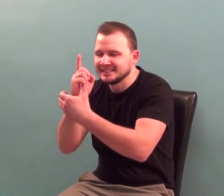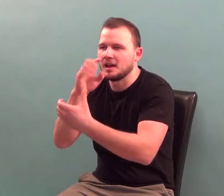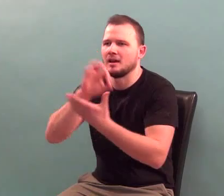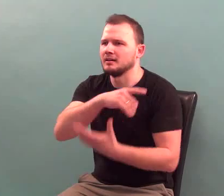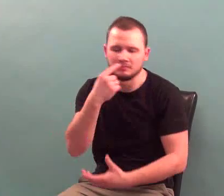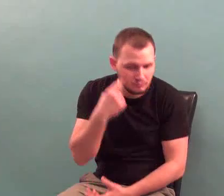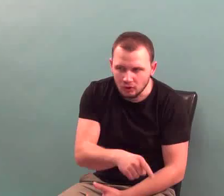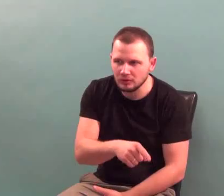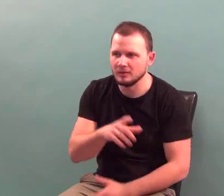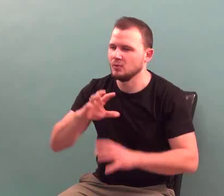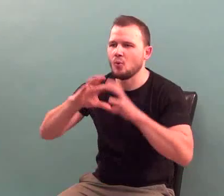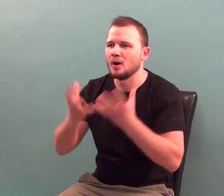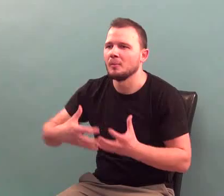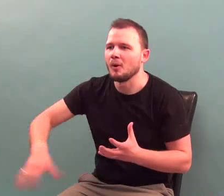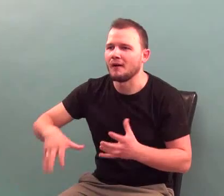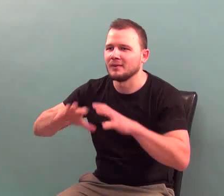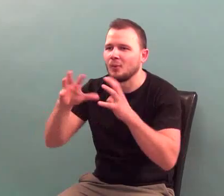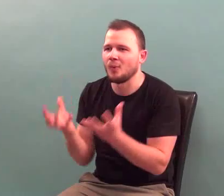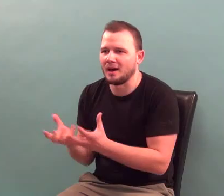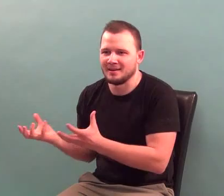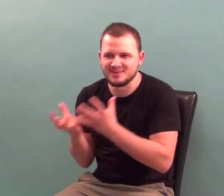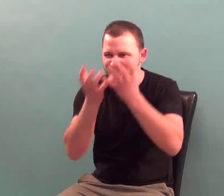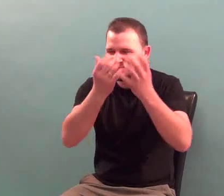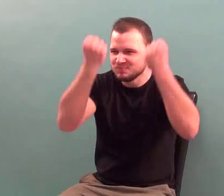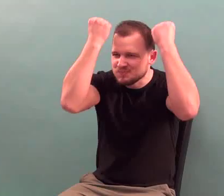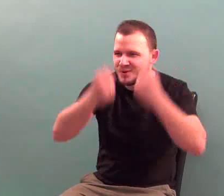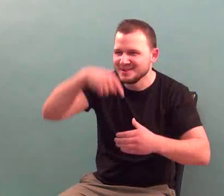Ptaszek go zauważył i wziął ciężką piłkę bowlingową.